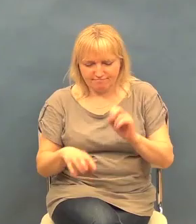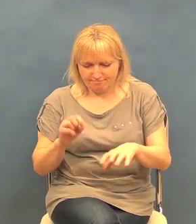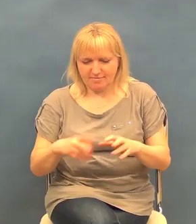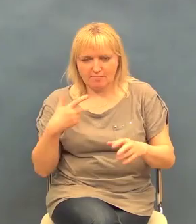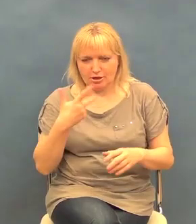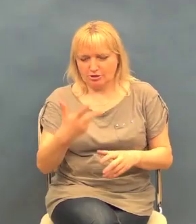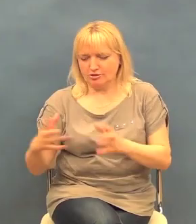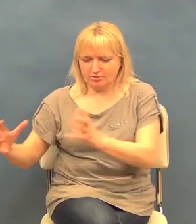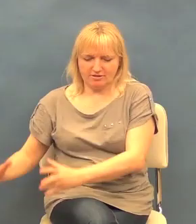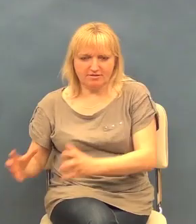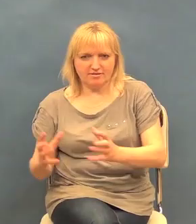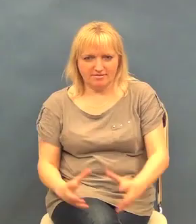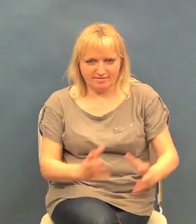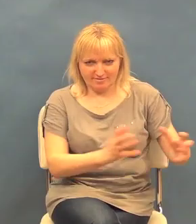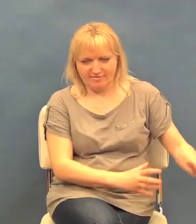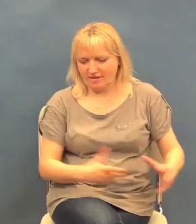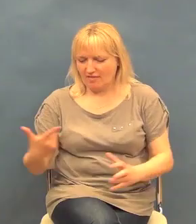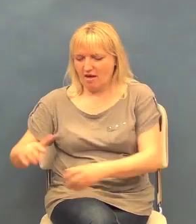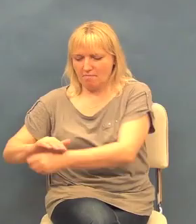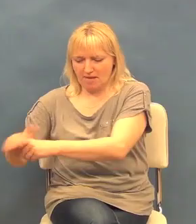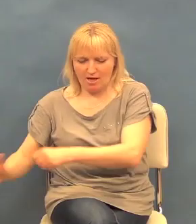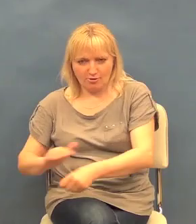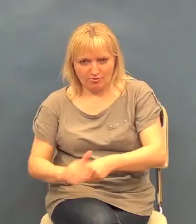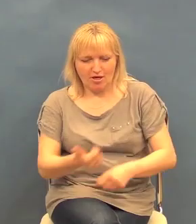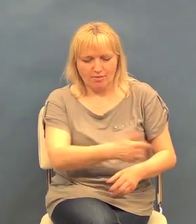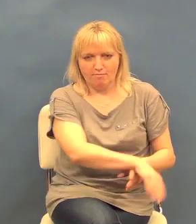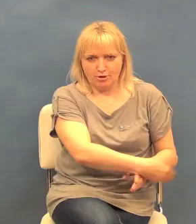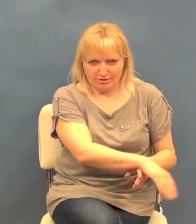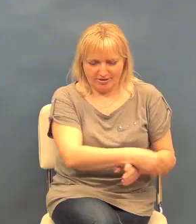Były trzy pojemniki, dwa z nich pełne, a trzeci pusty.